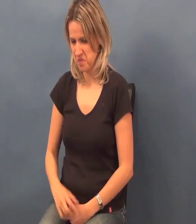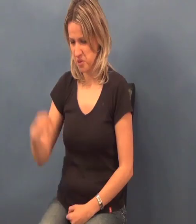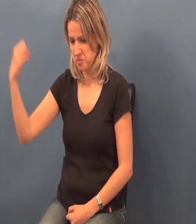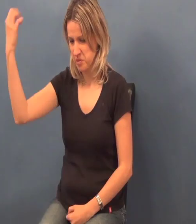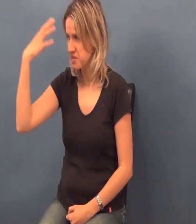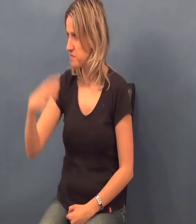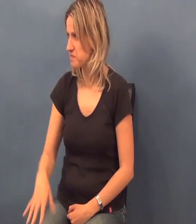Prysznic.